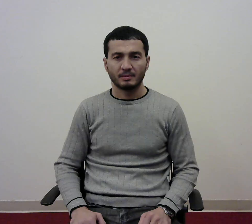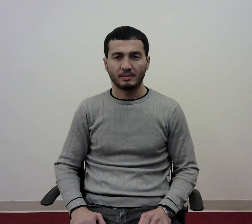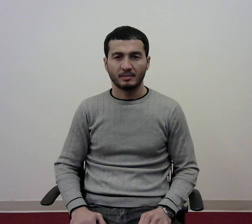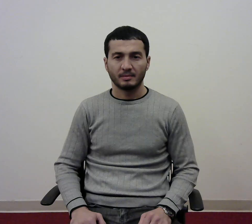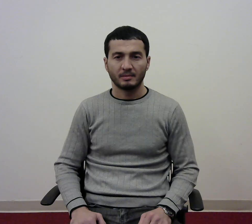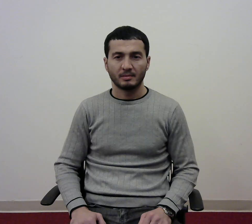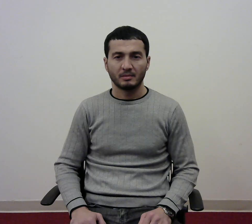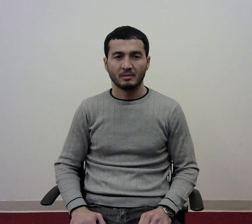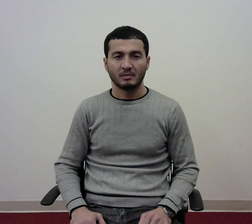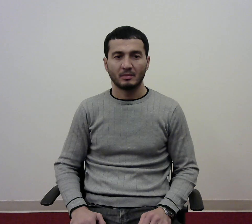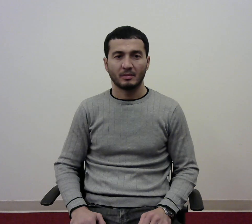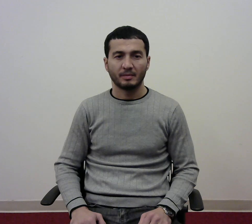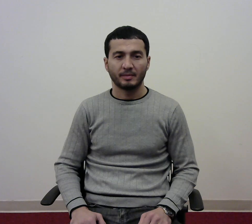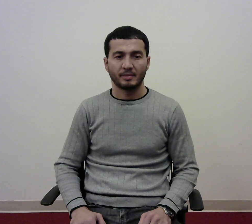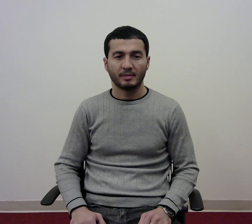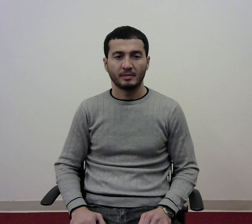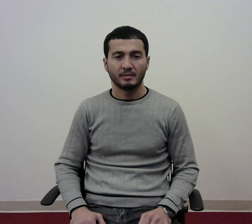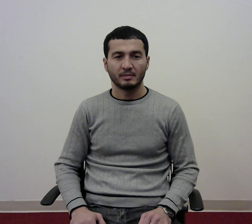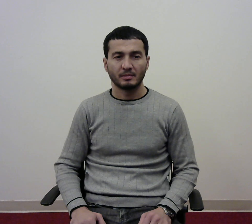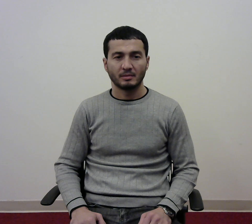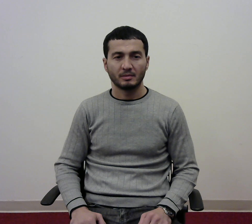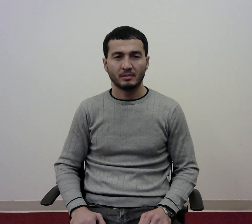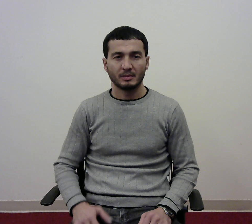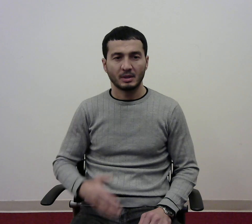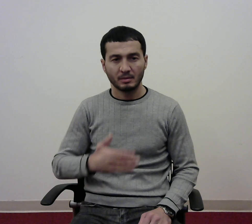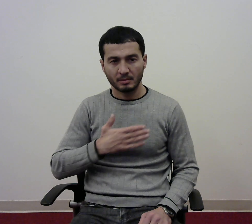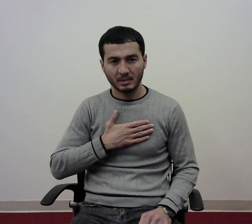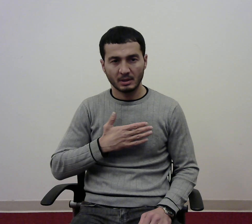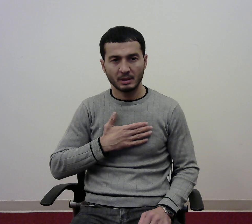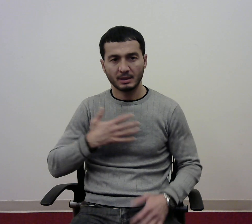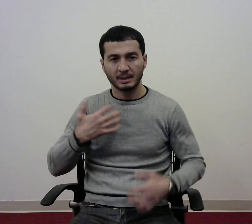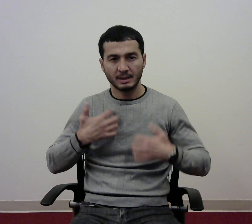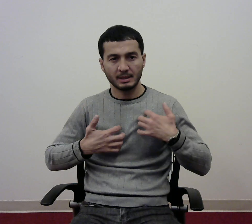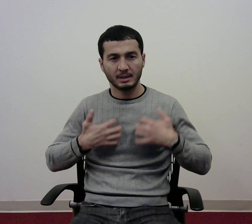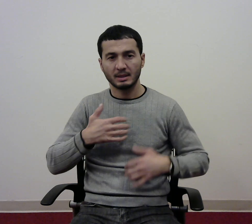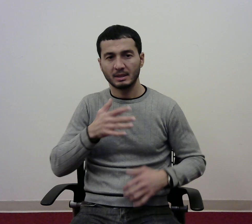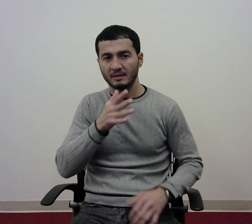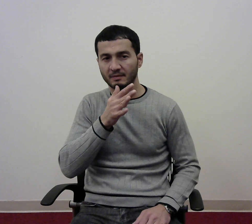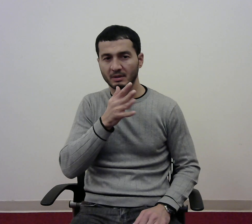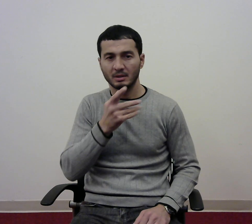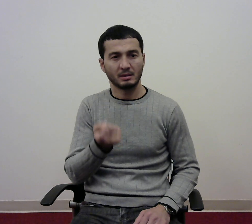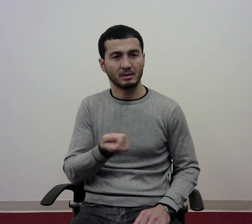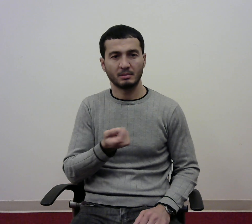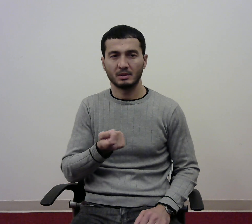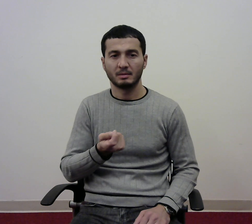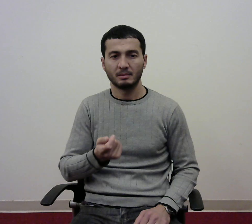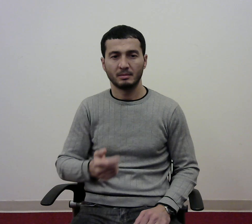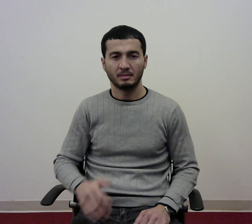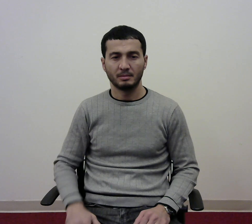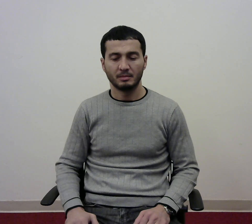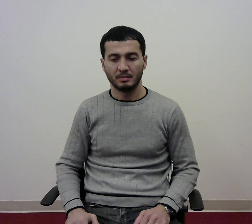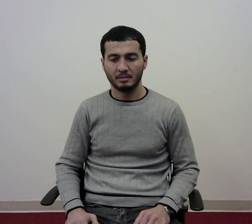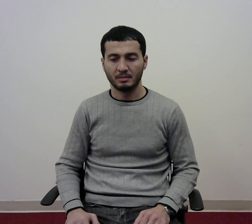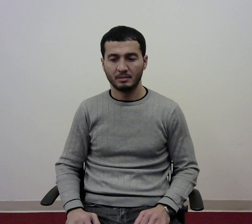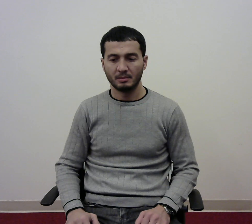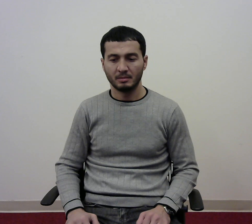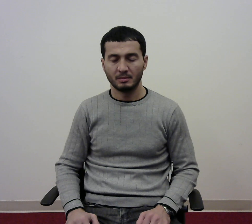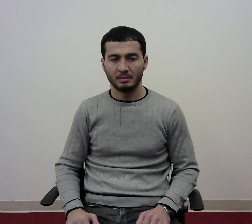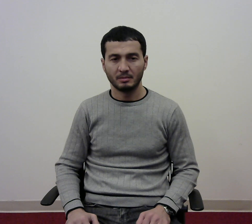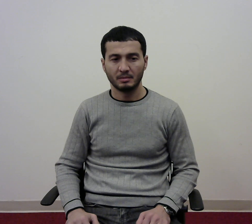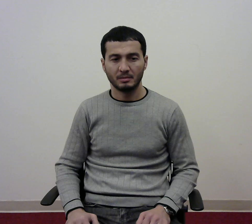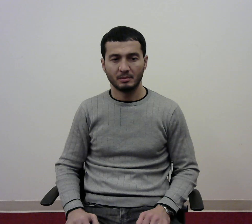Mən tələsirəm, vaxtım azdır